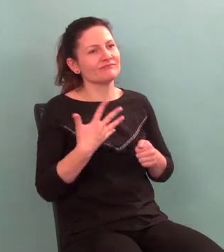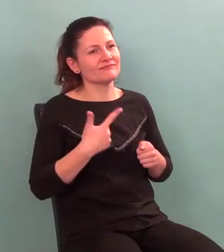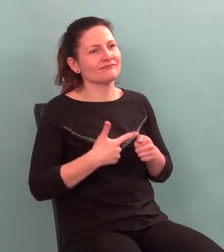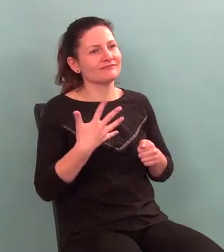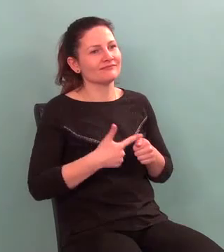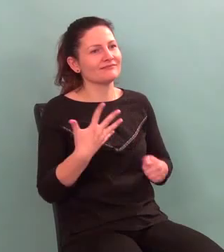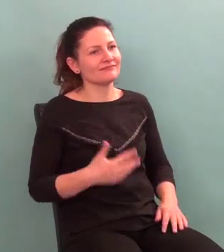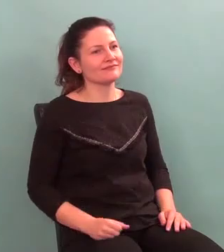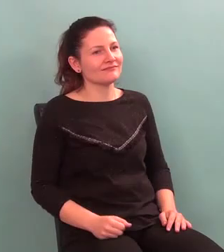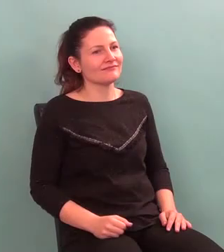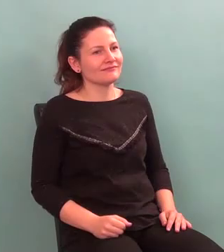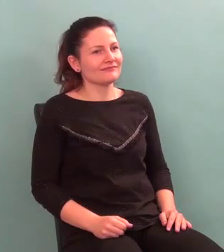Dwudziesty piąty, dwudziesty piąty.